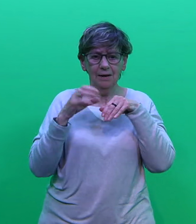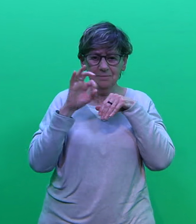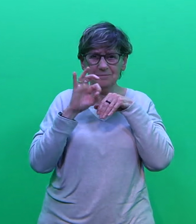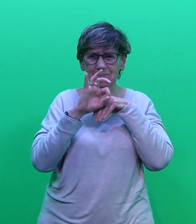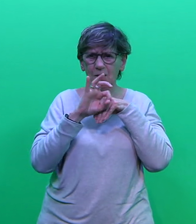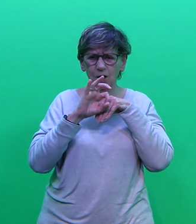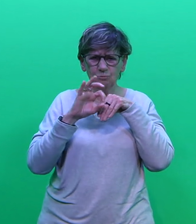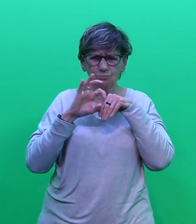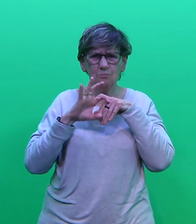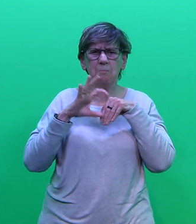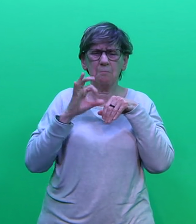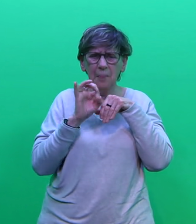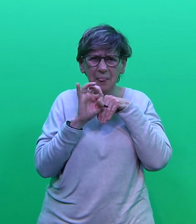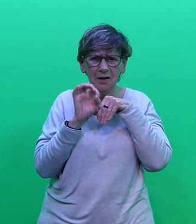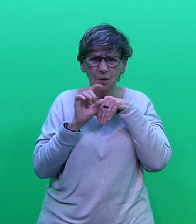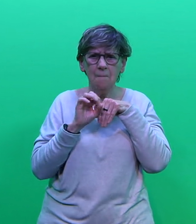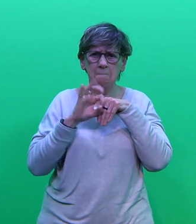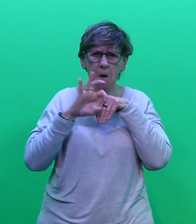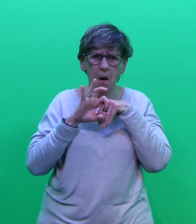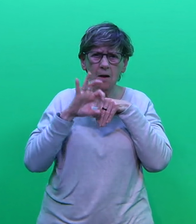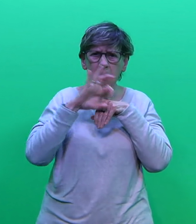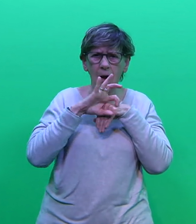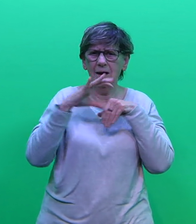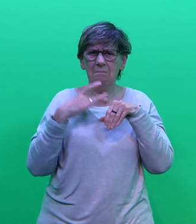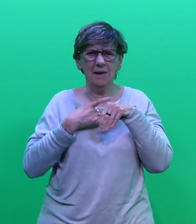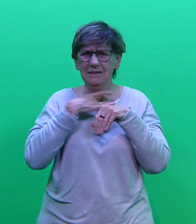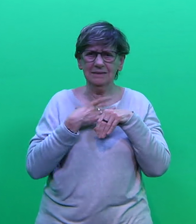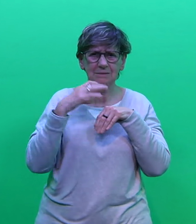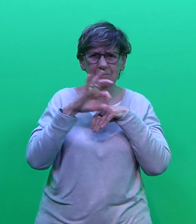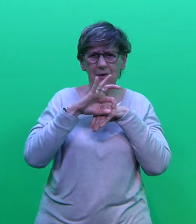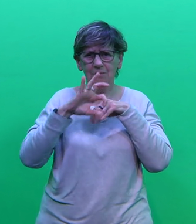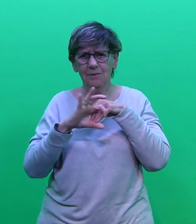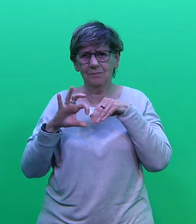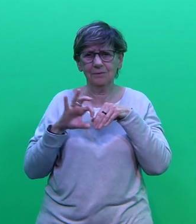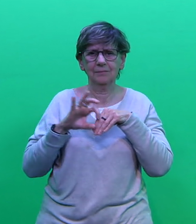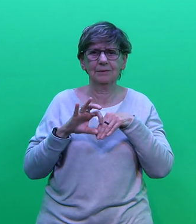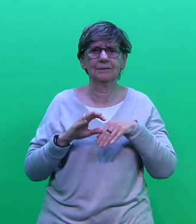Té taques a la llengua que són molt grosses, no són petites. són grosses i per tota la llengua.